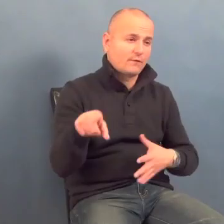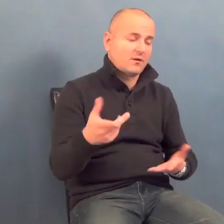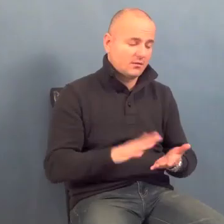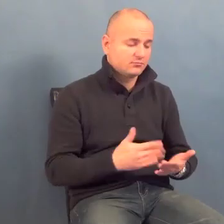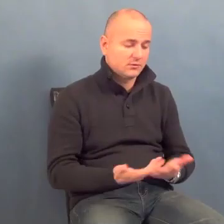Nieodpowiedne miejsce.